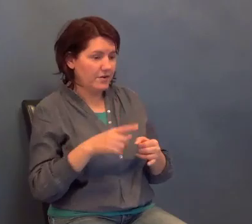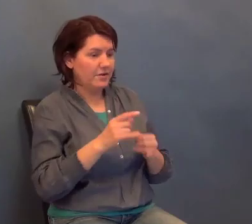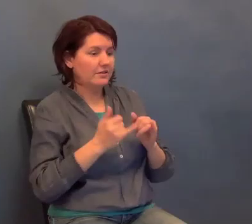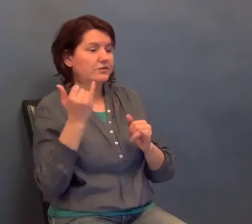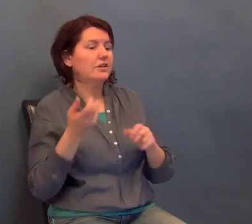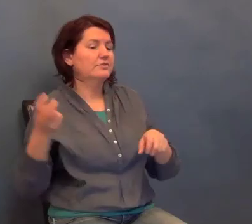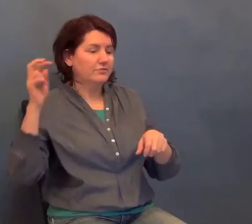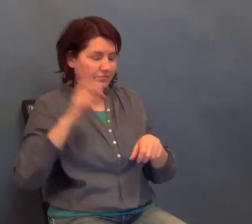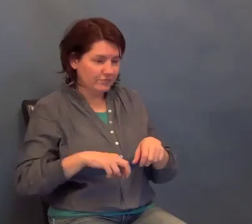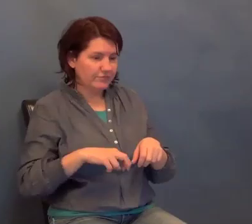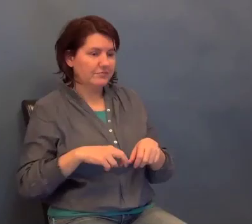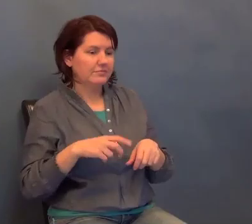Z dzieckiem na rowerze...